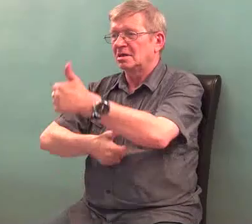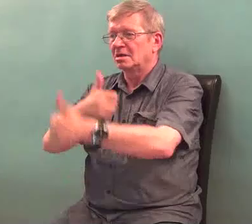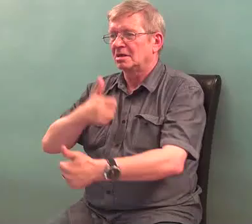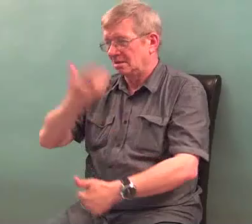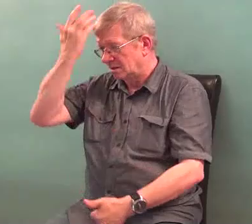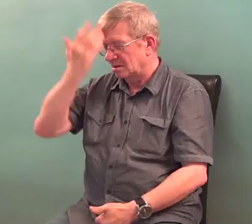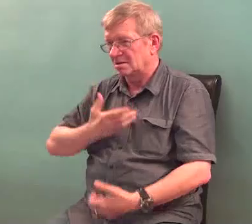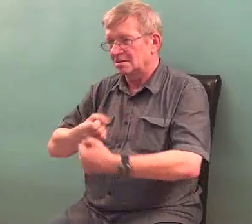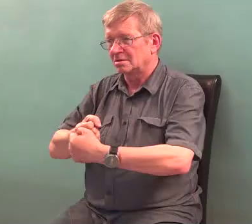Przetniemy ją na pół wzdłuż i podzielimy.